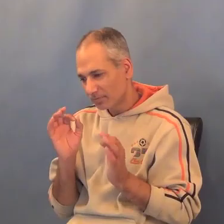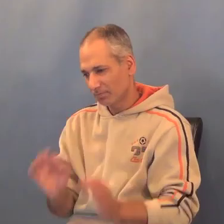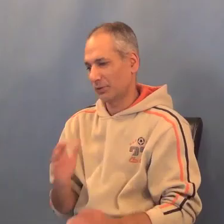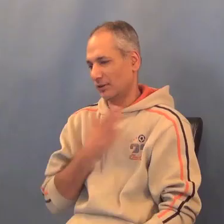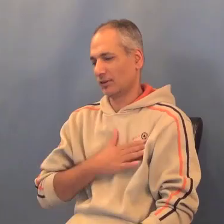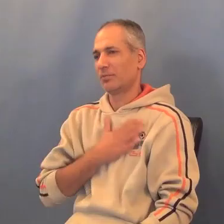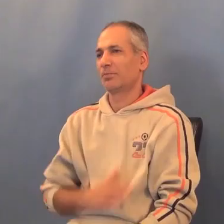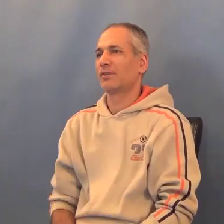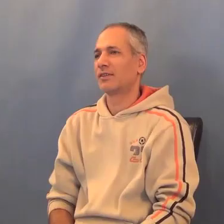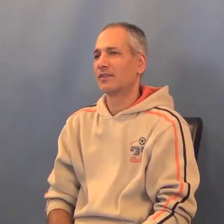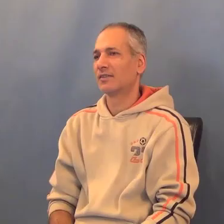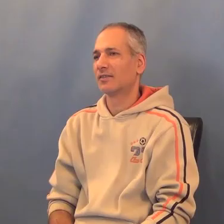Idealnie w sobotę.